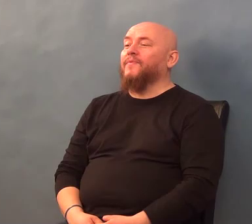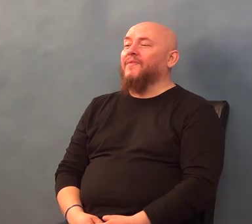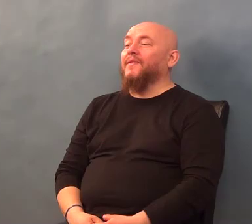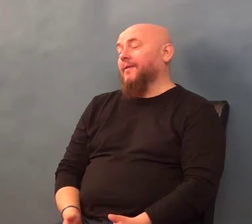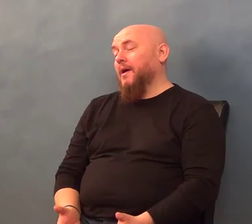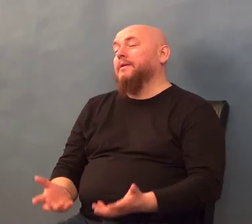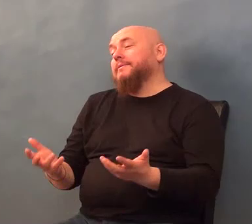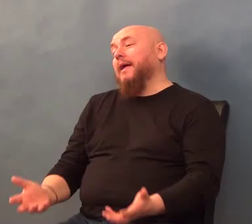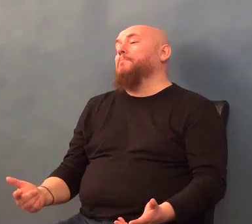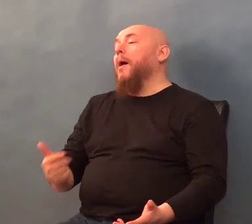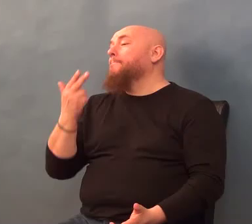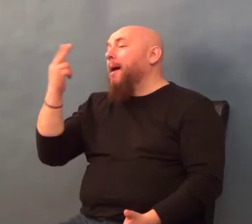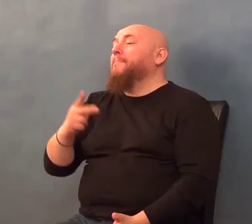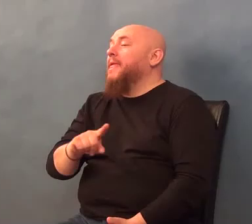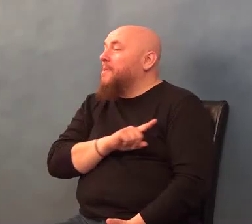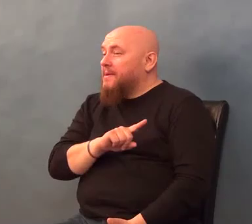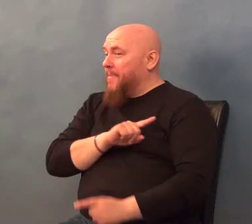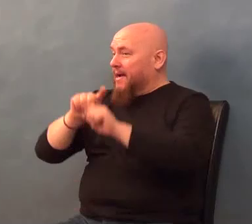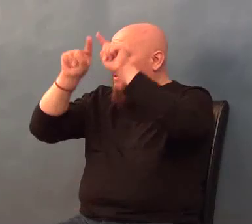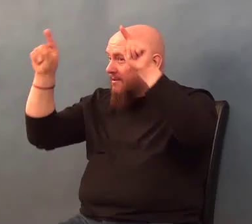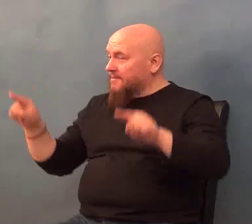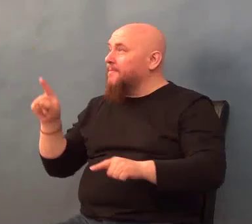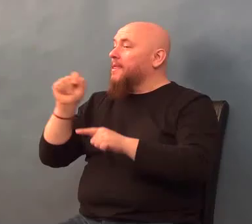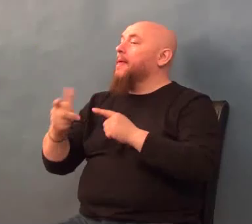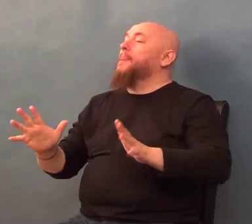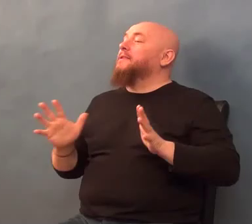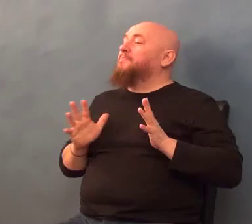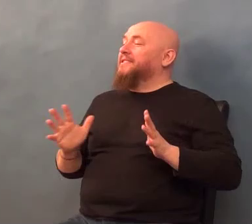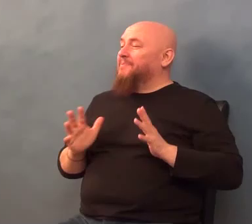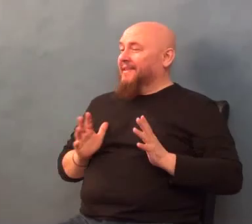Ktoś chce patrzeć, ale nie spojrzy na znak i może być niebezpiecznie.